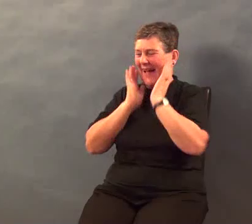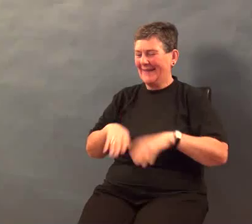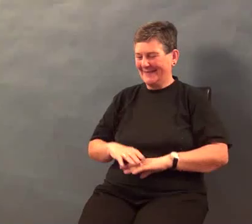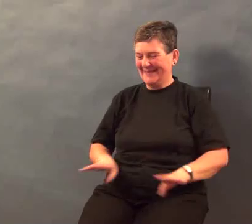Koniec.